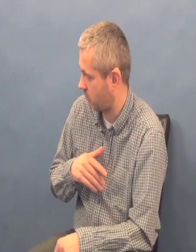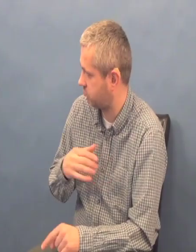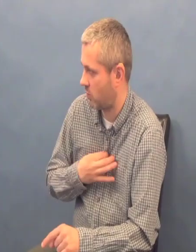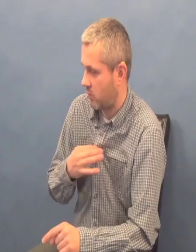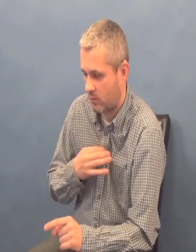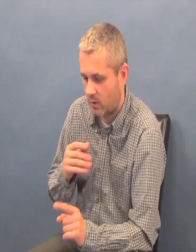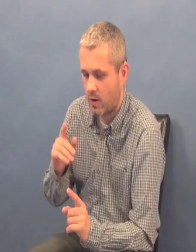Obojętnie.